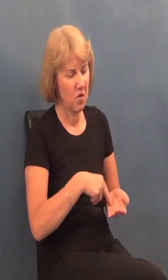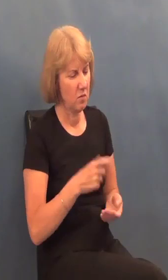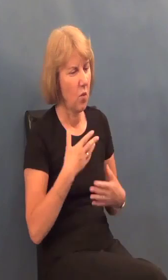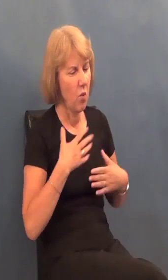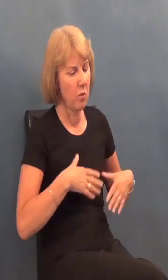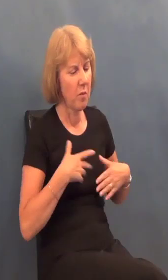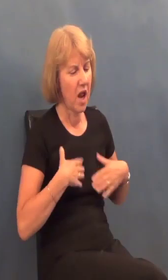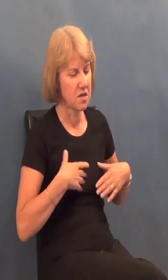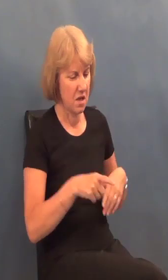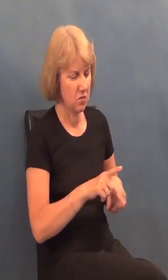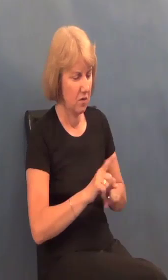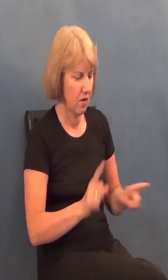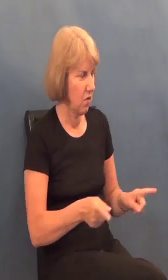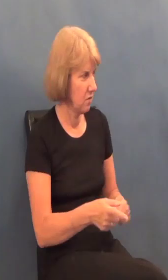Oznacza, że nie wolno tak się ubrać.